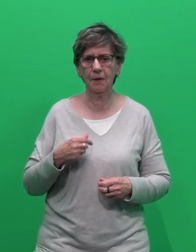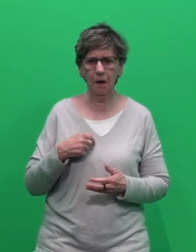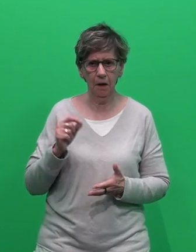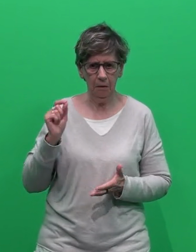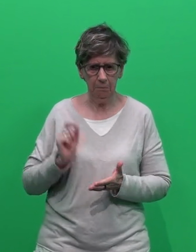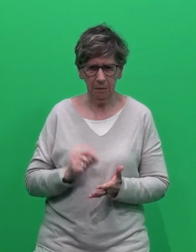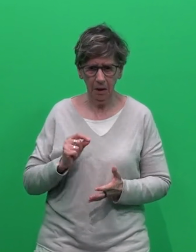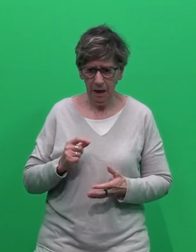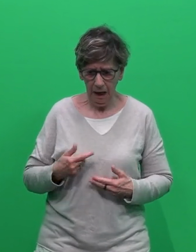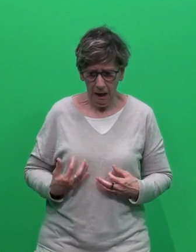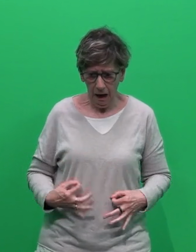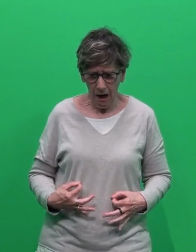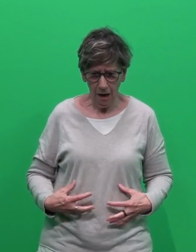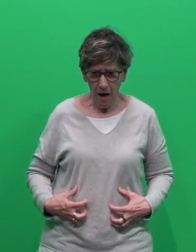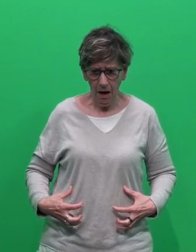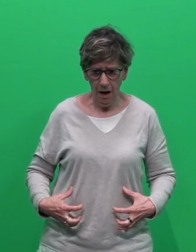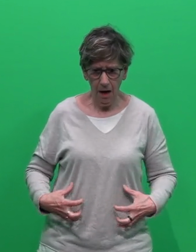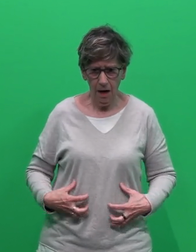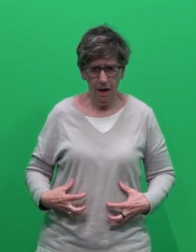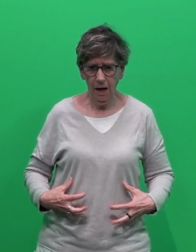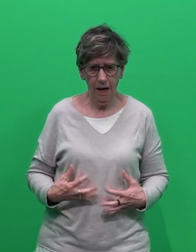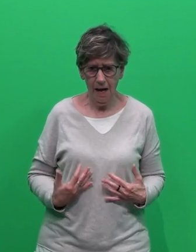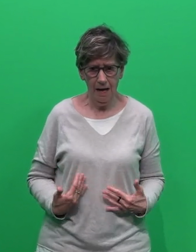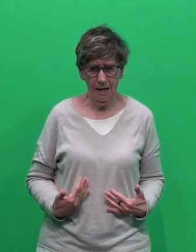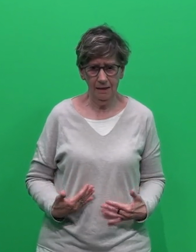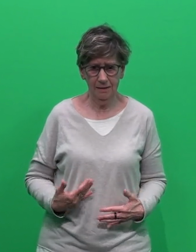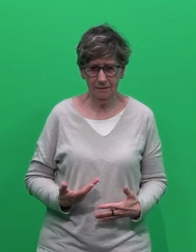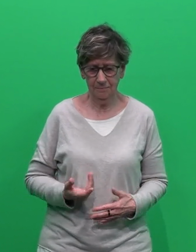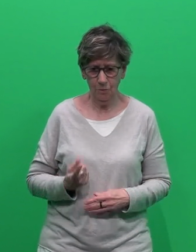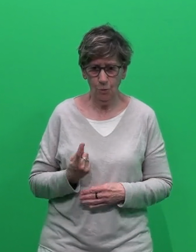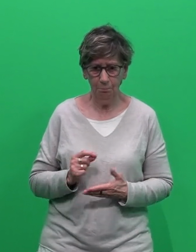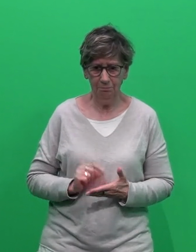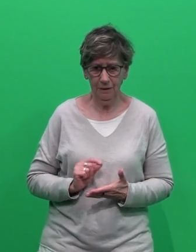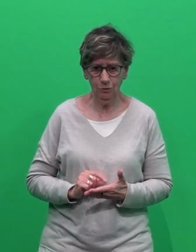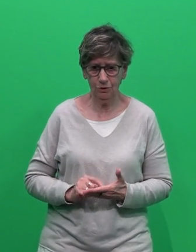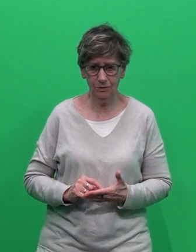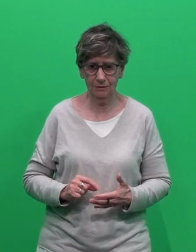De seguida, són immediates, les contraccions van molt ràpides, d'un minut.